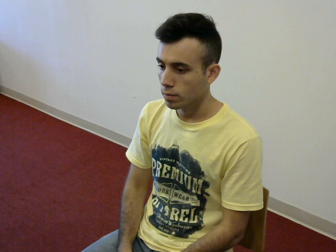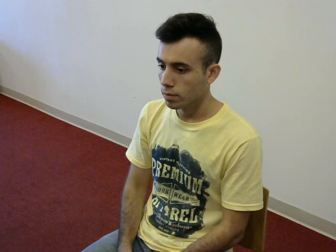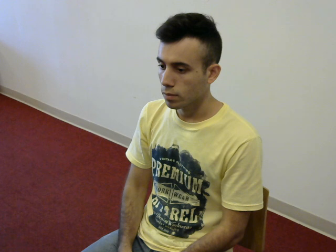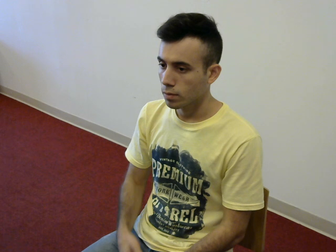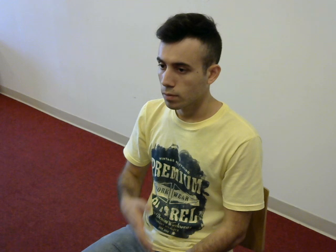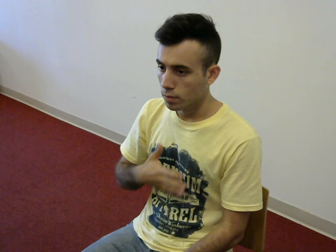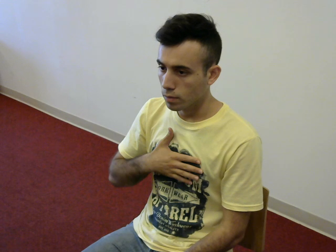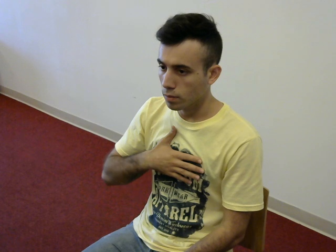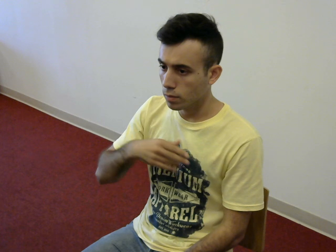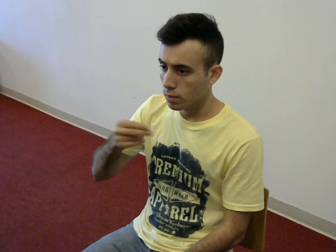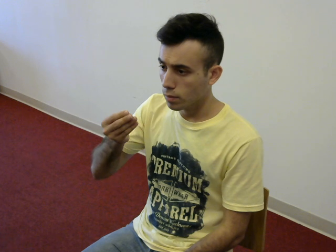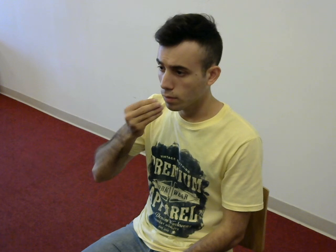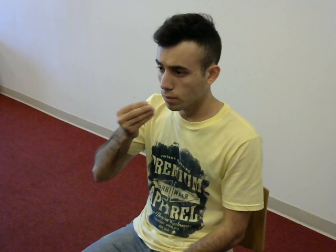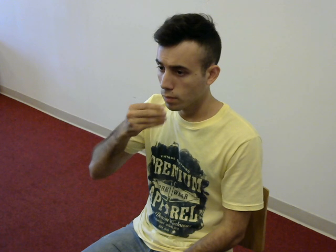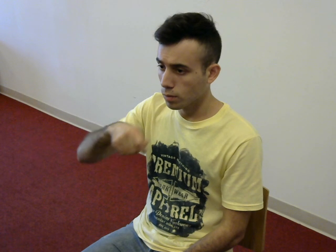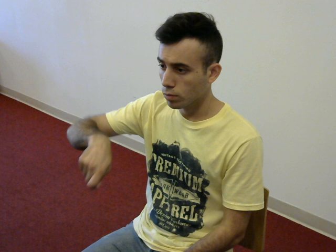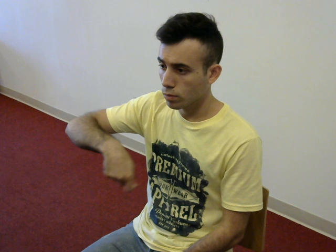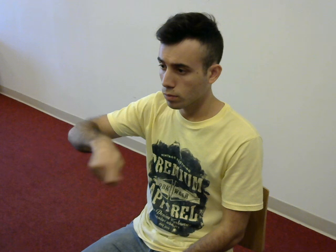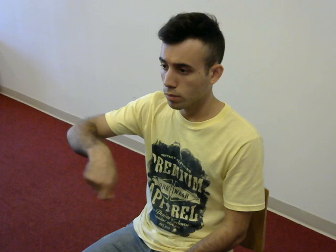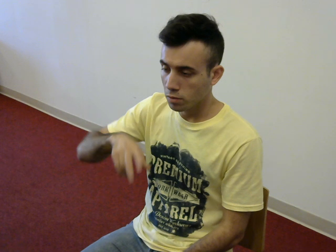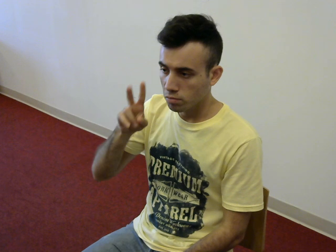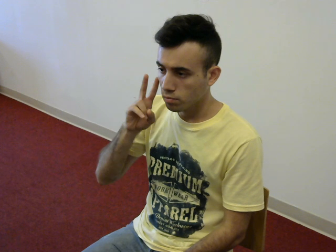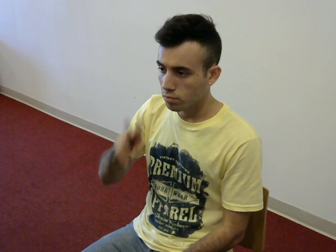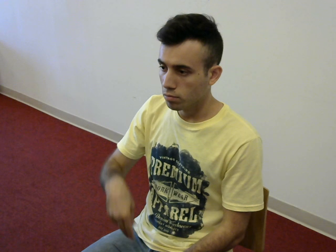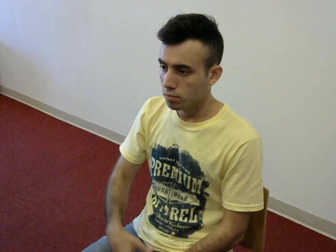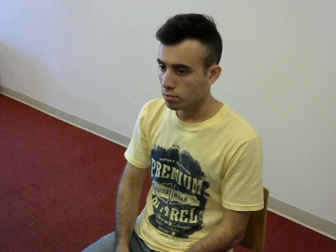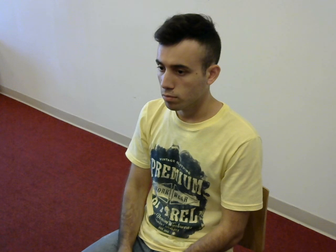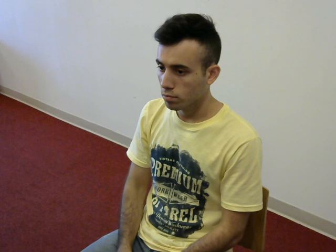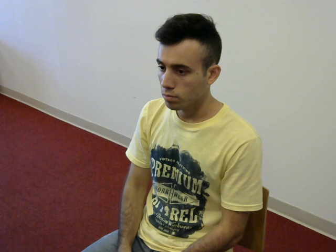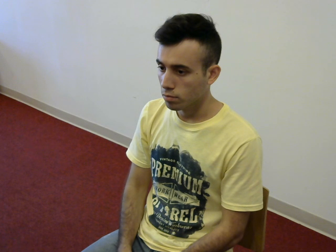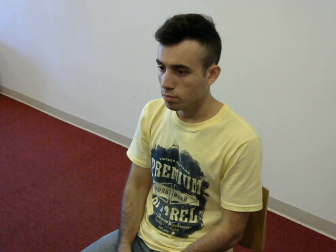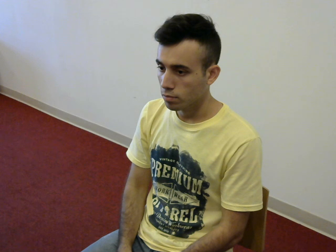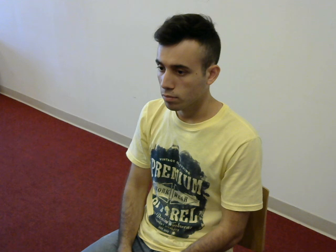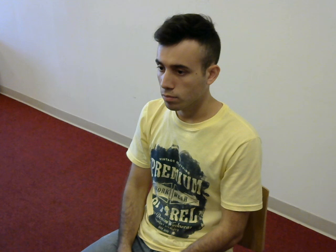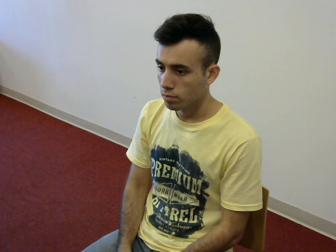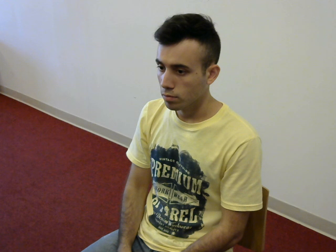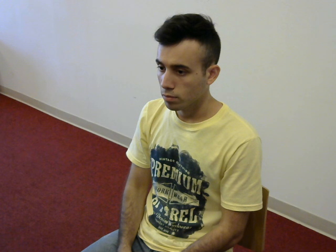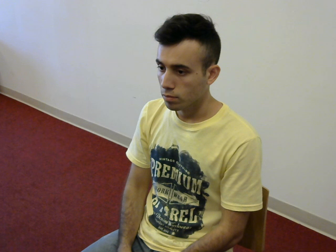Mən yemək bişirməyi bacarmıram